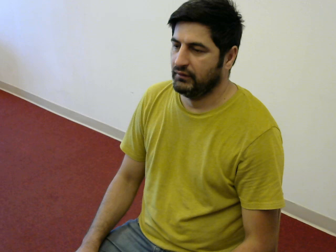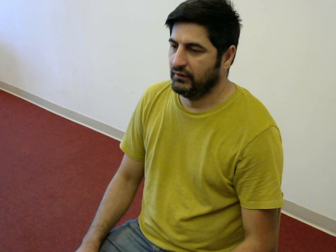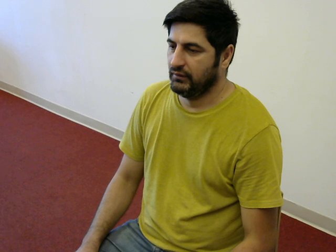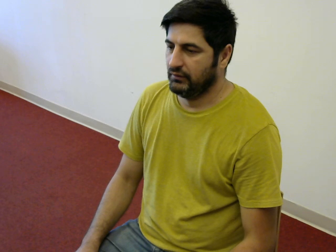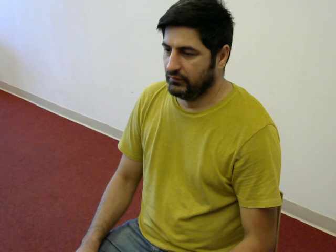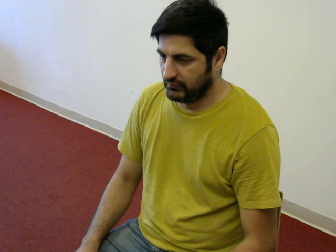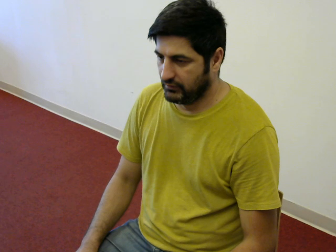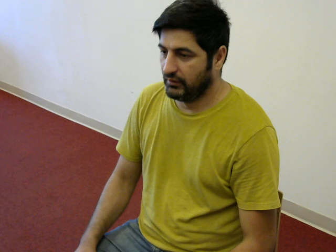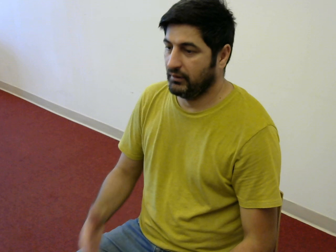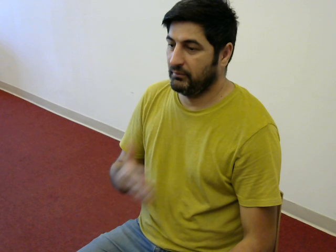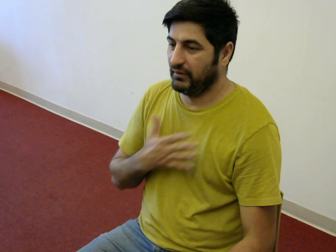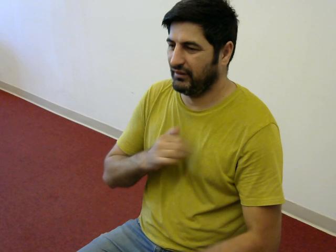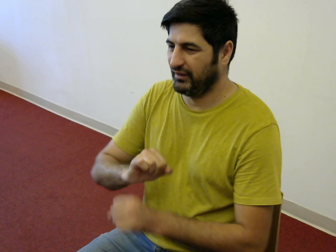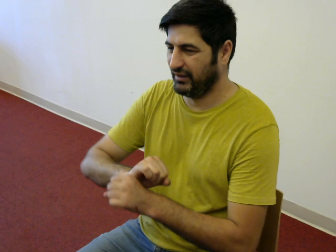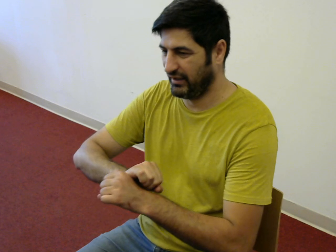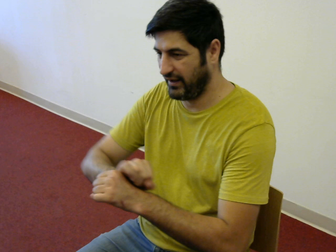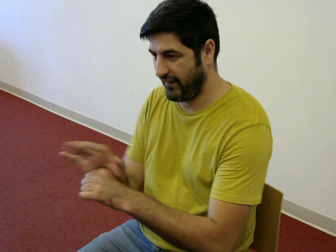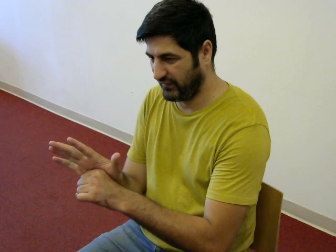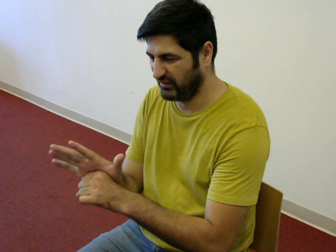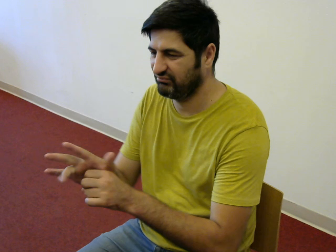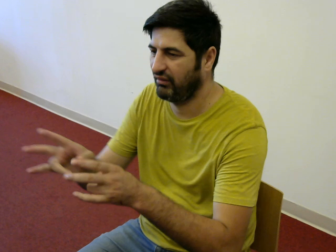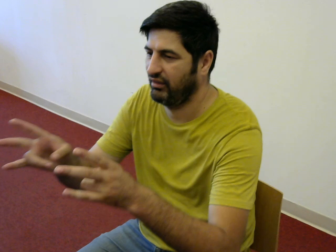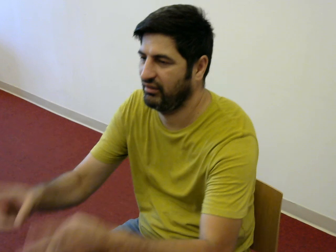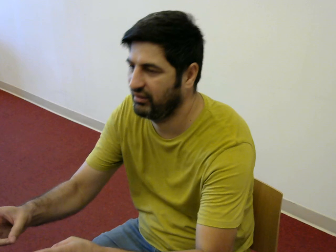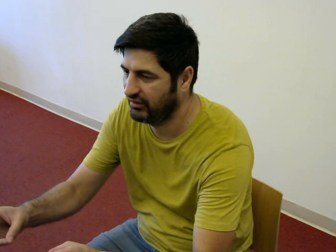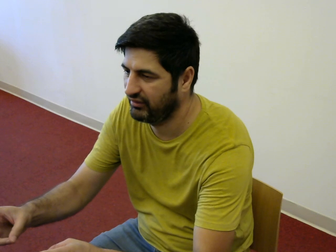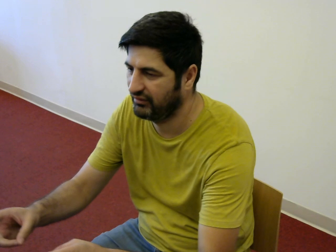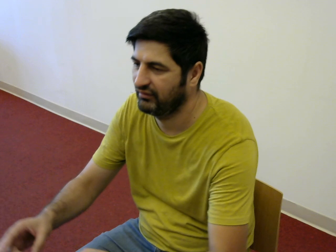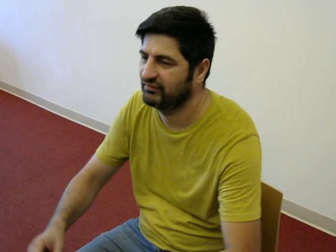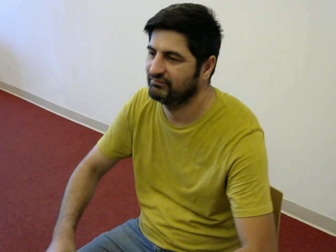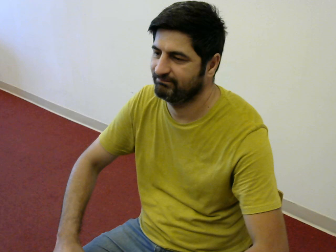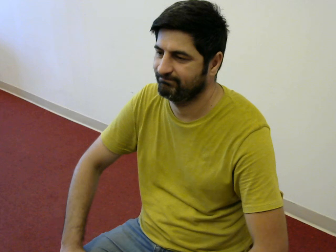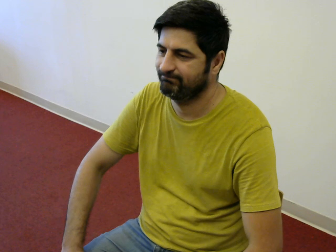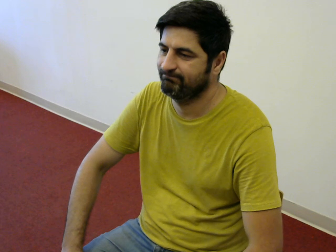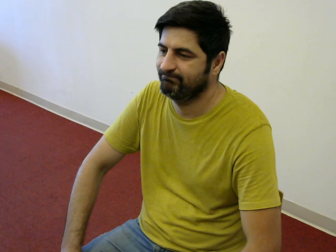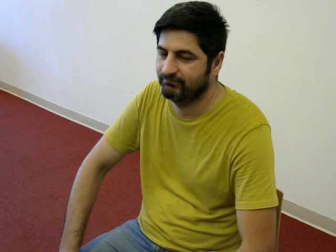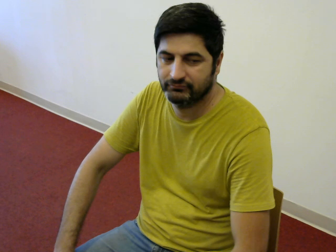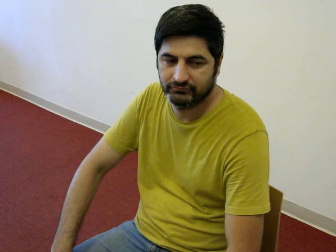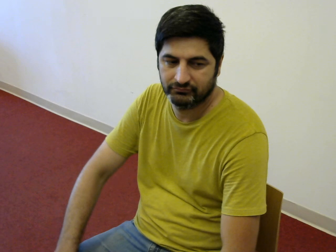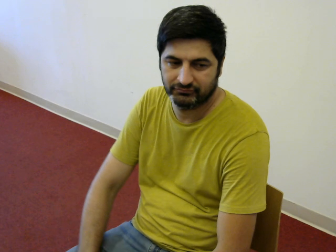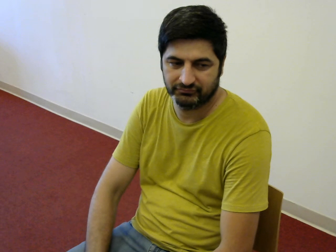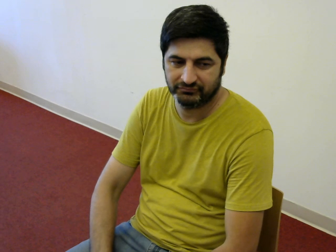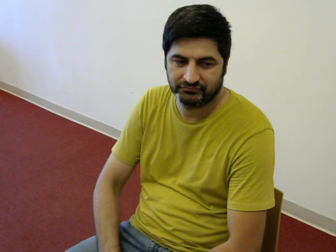Mən Covid-ə tutulmuşam